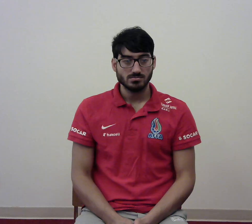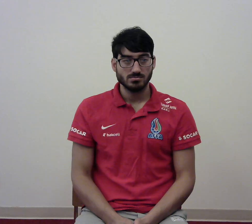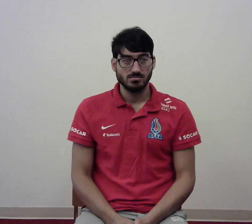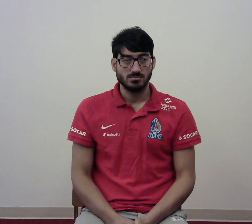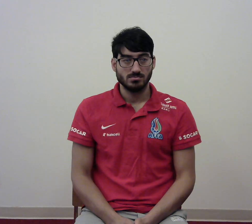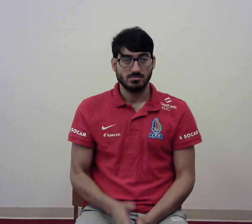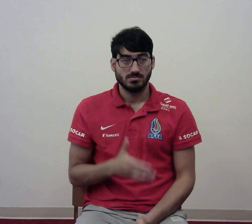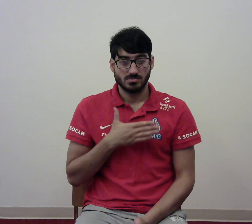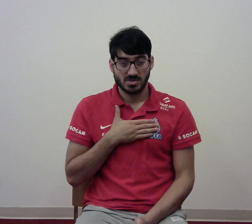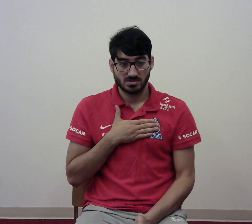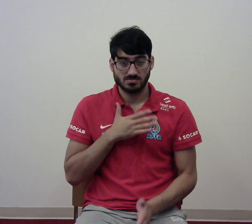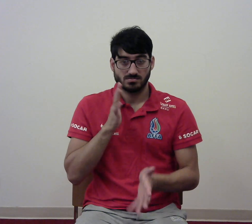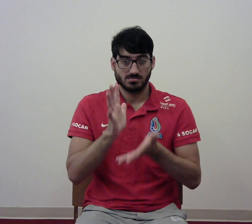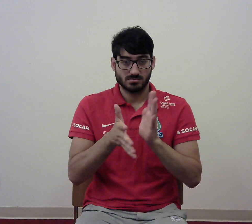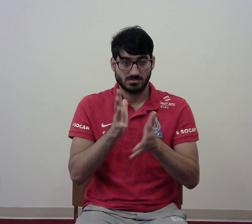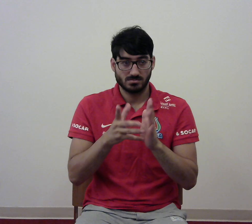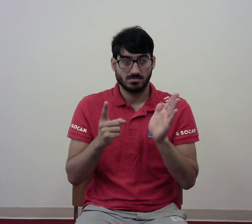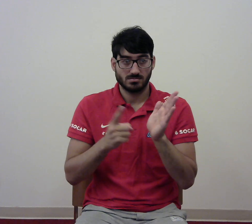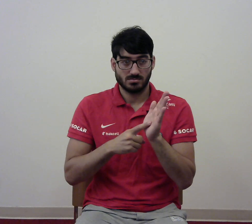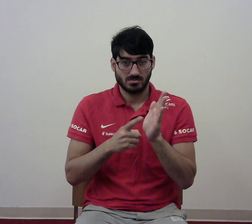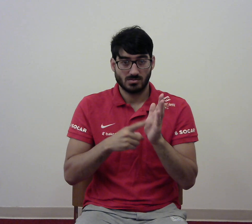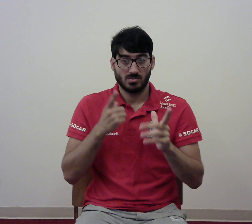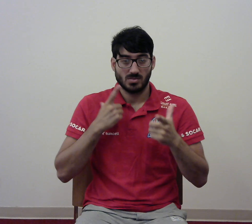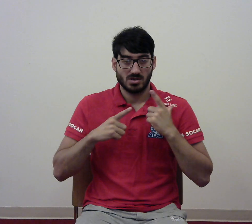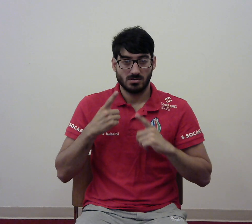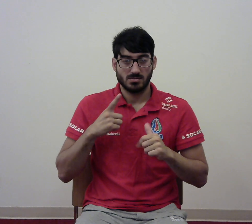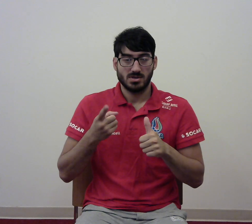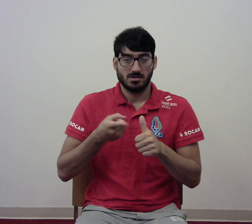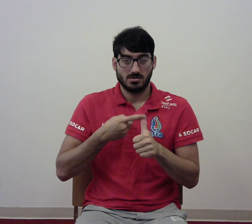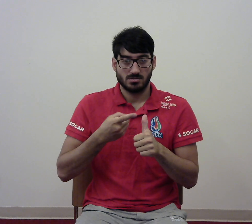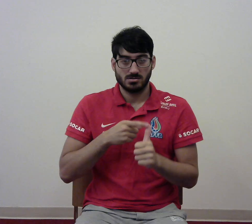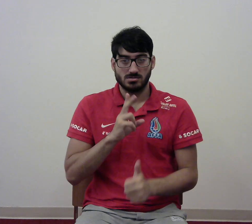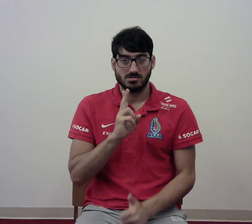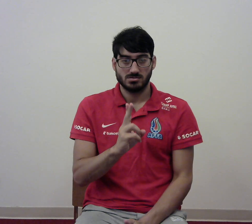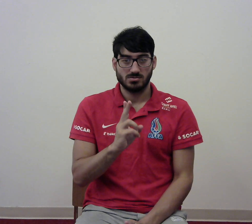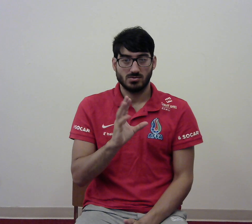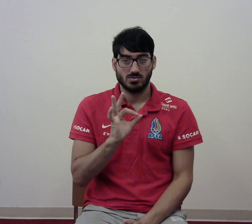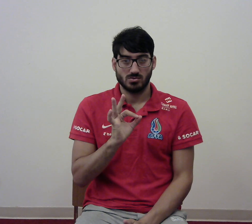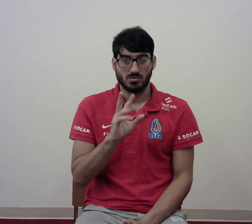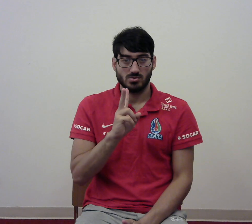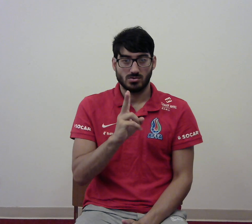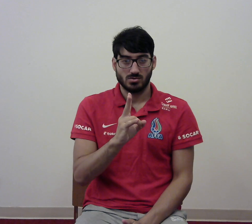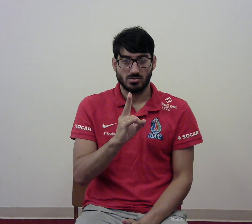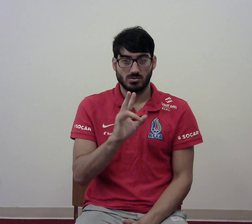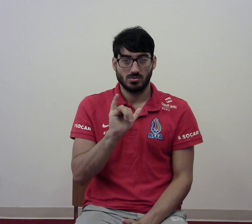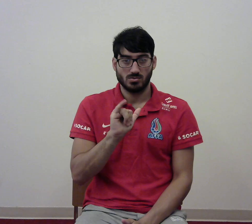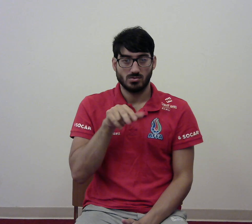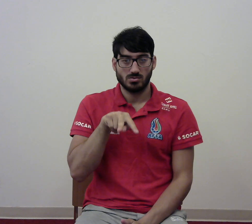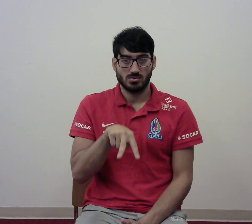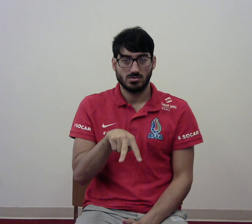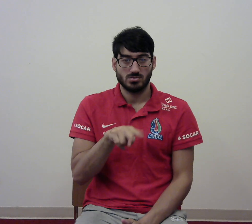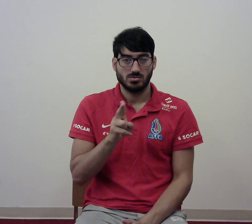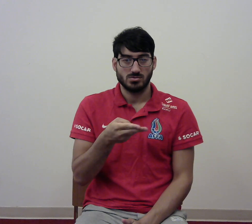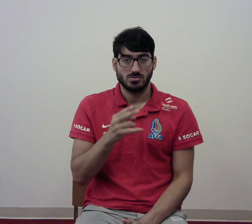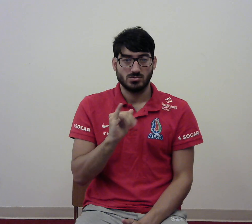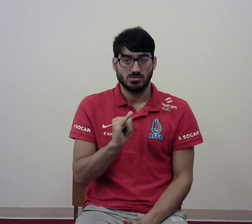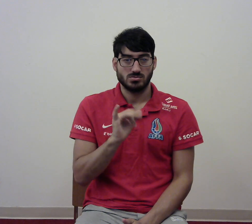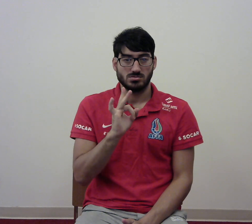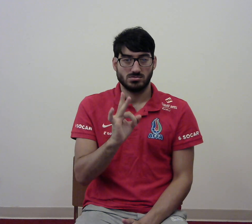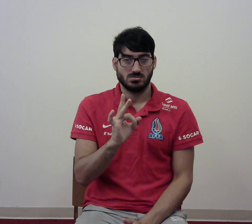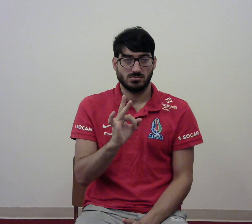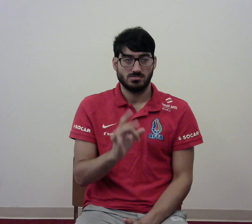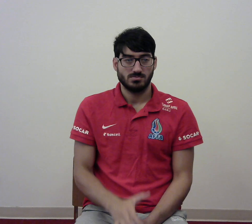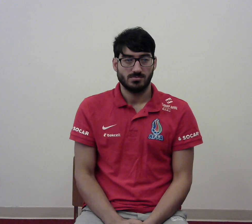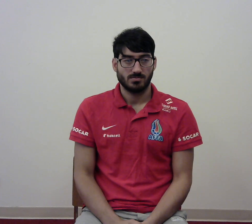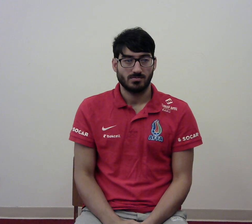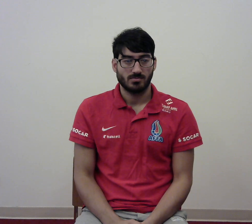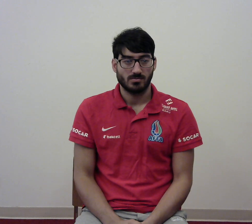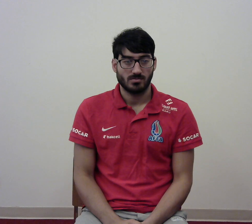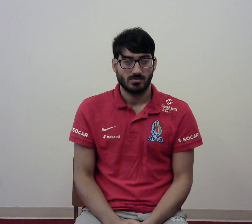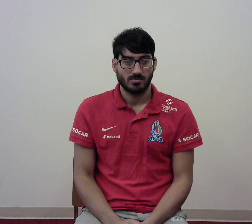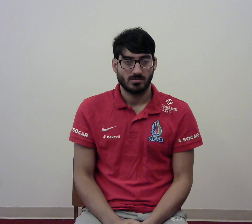Mənim işarə dili müəlliməmin adı Könüldür